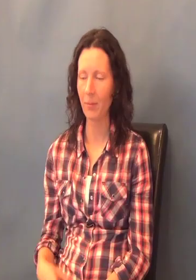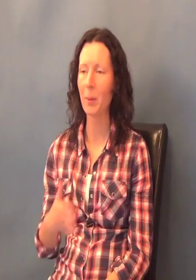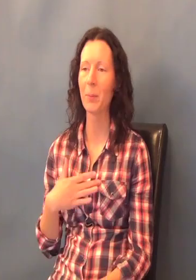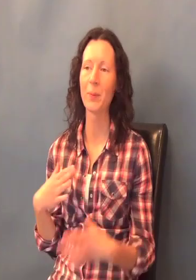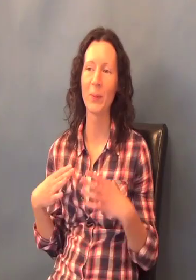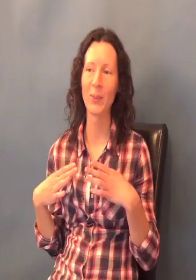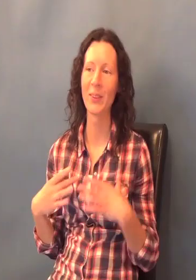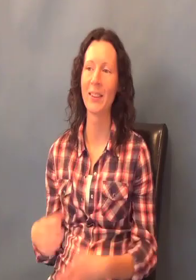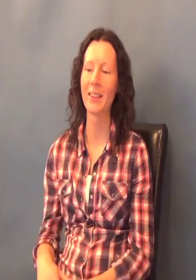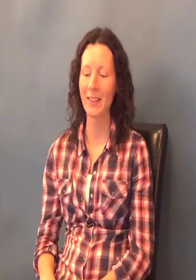Mam wolne.